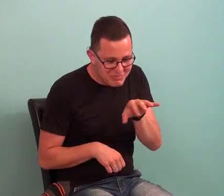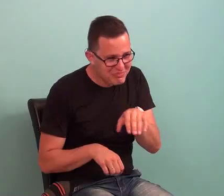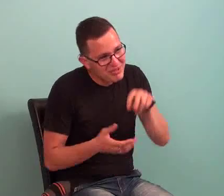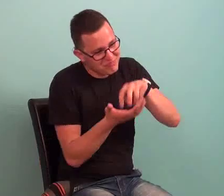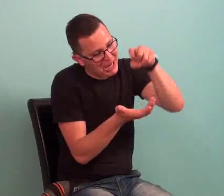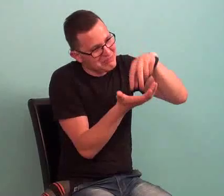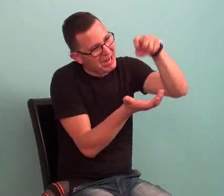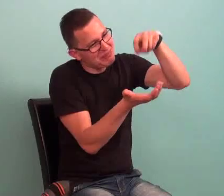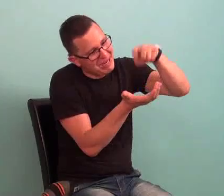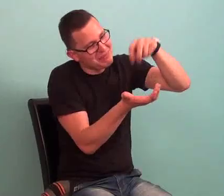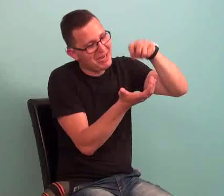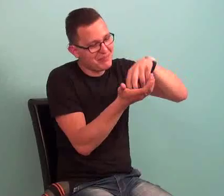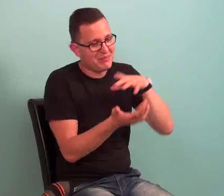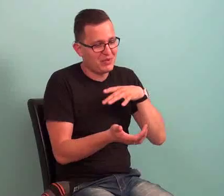Żaba podskakuje.